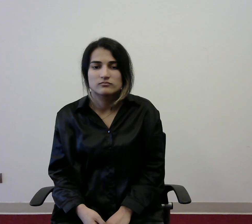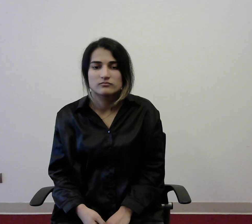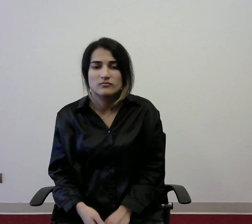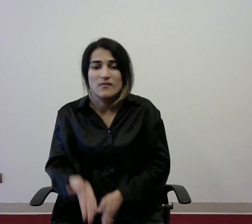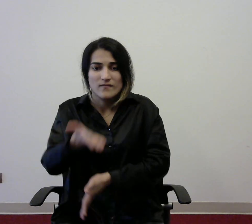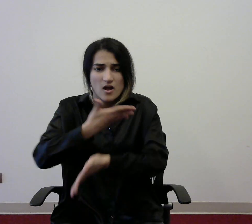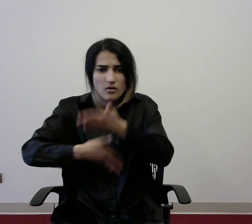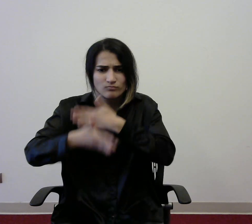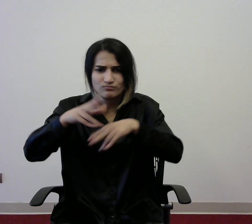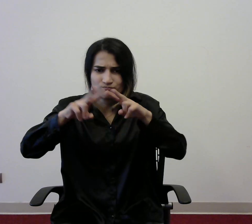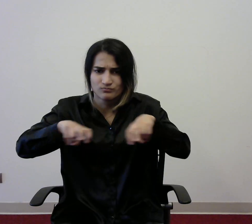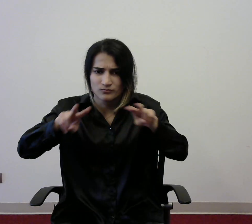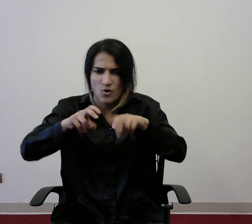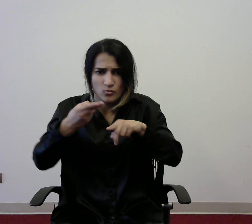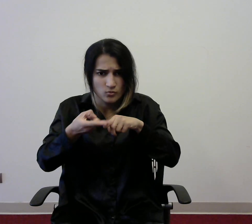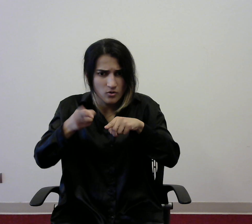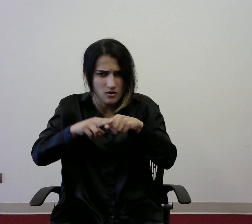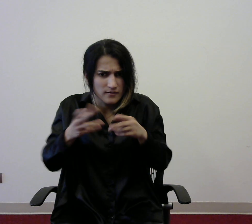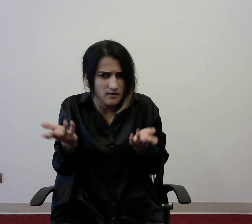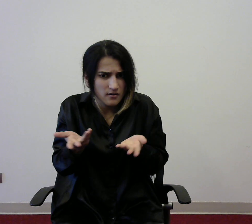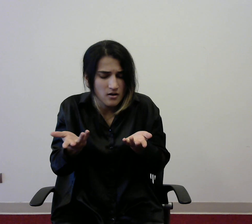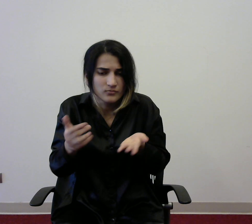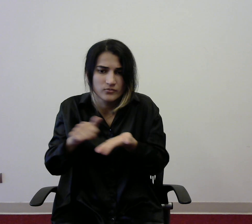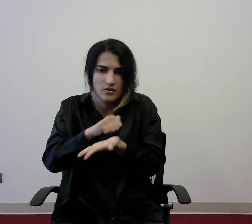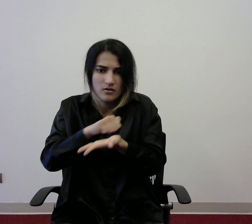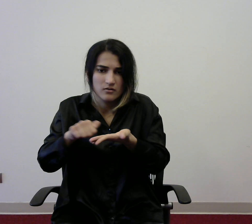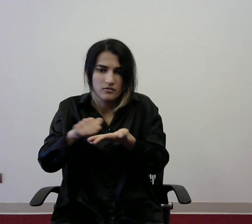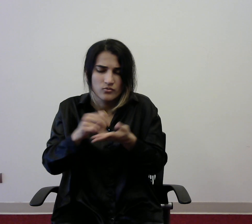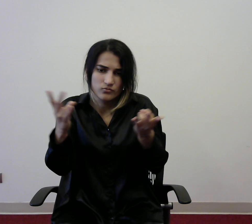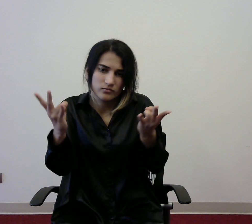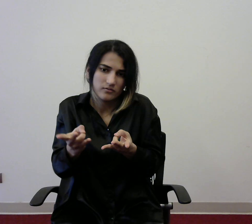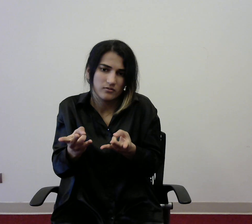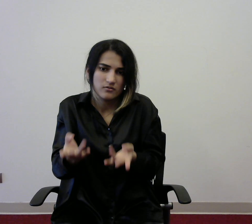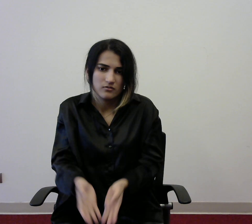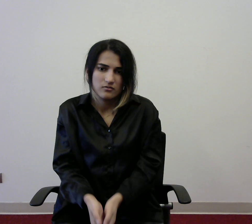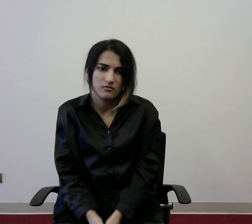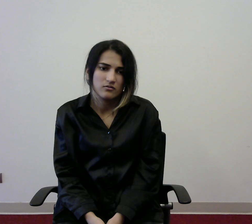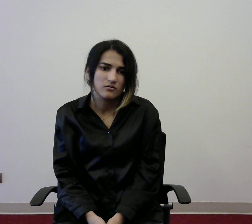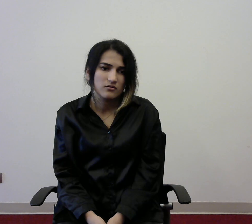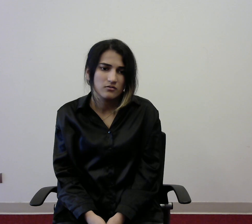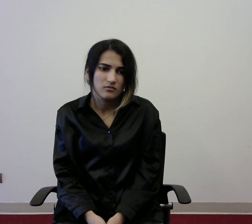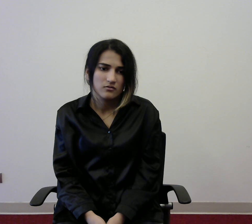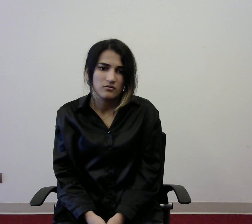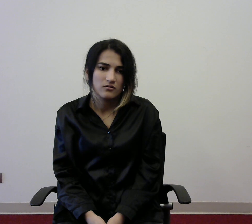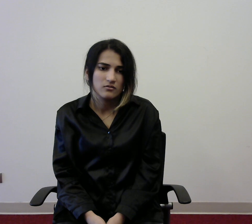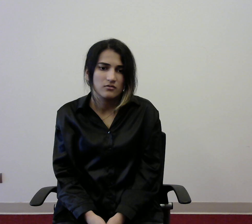Əlilliyin müəyyən edilməsi üçün hansı sənədlər lazımdır